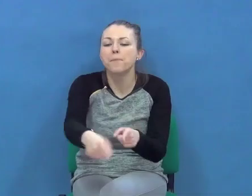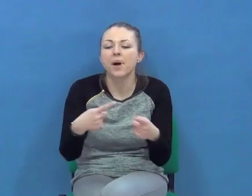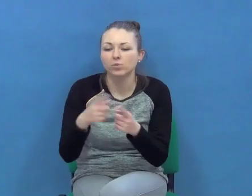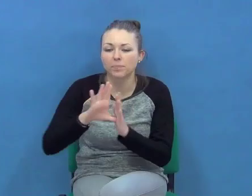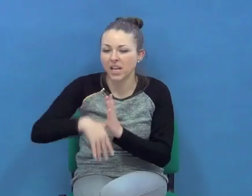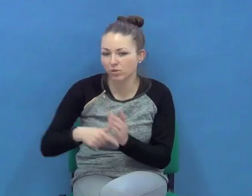Ten znak pasuje do miasta.